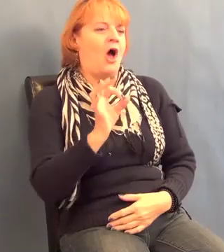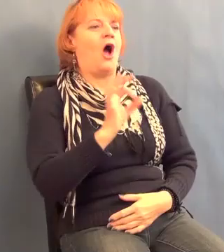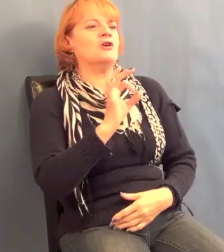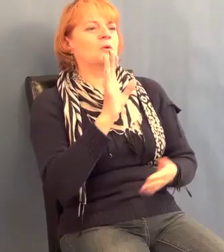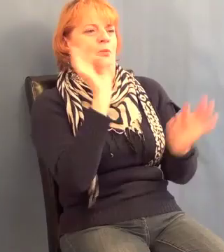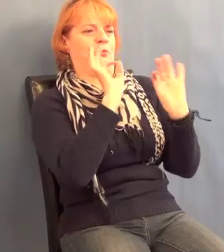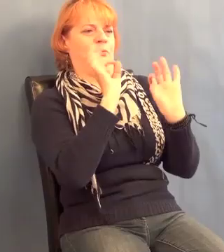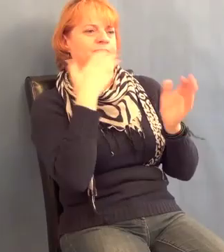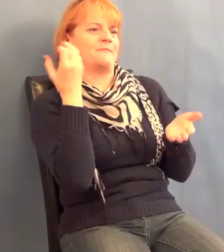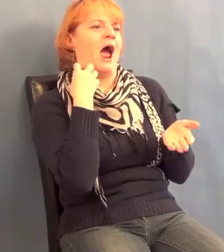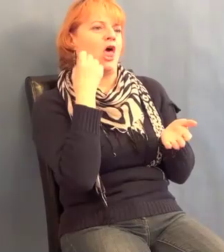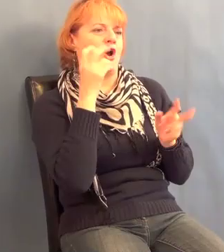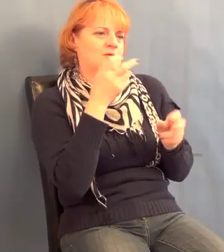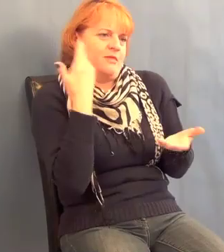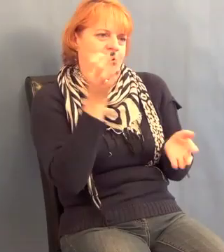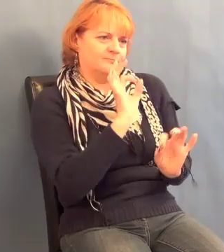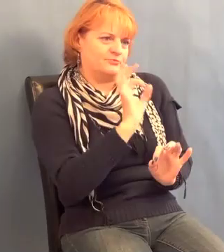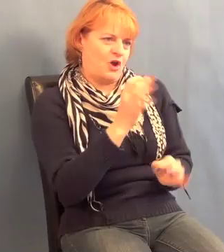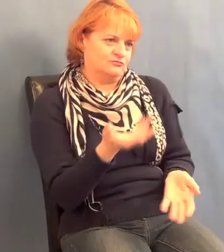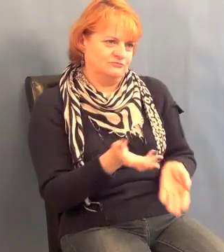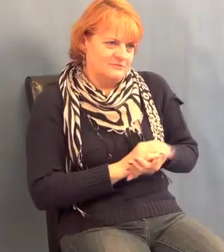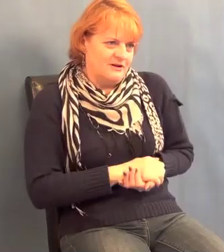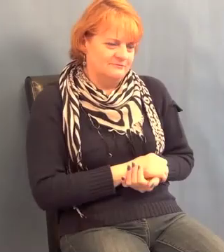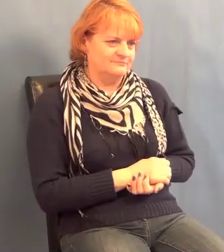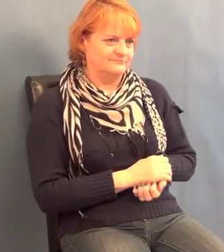Procentów nie ma, czyli to jest bez alkoholu.